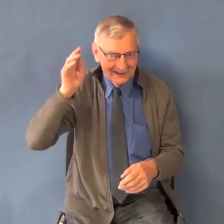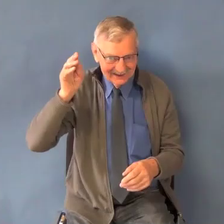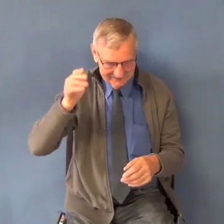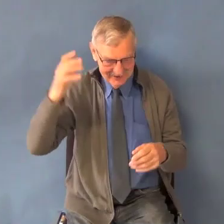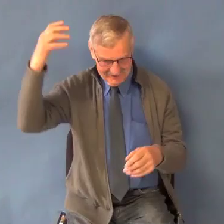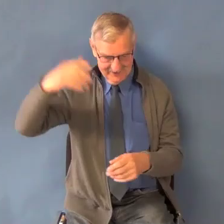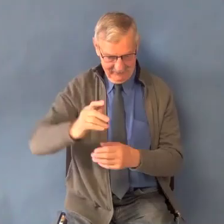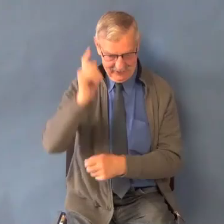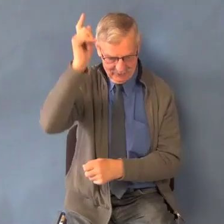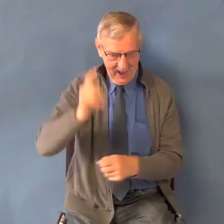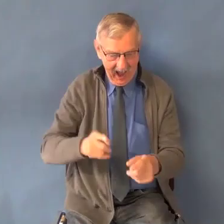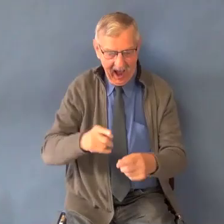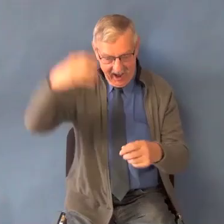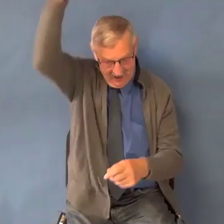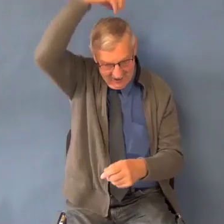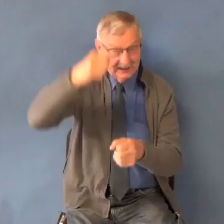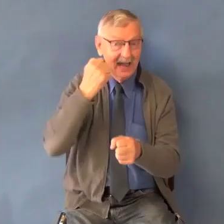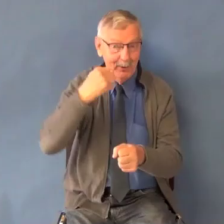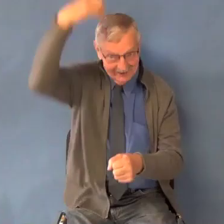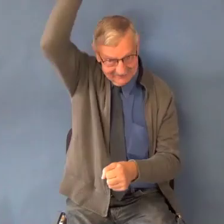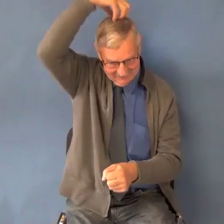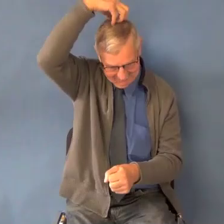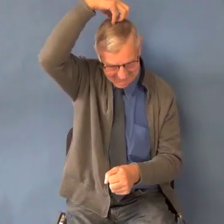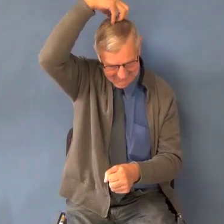Wysoka, miała na głowie jabłko.